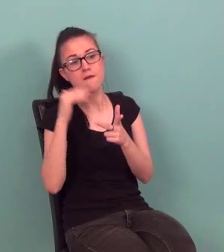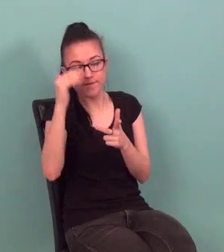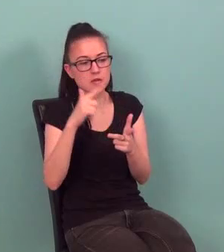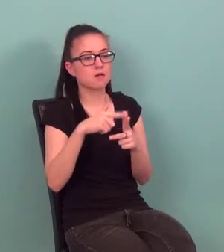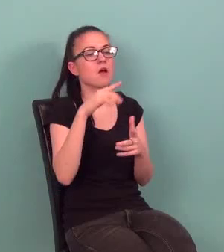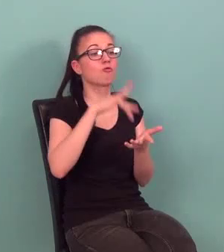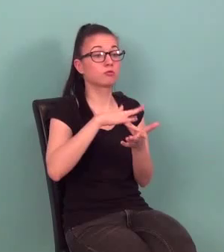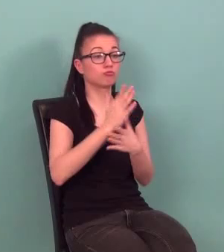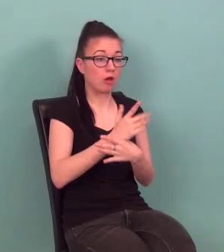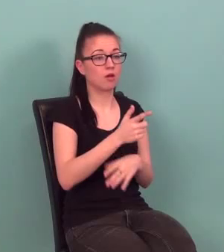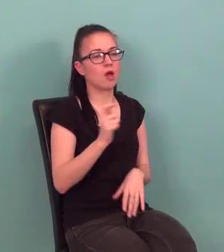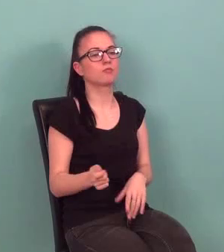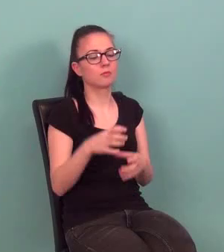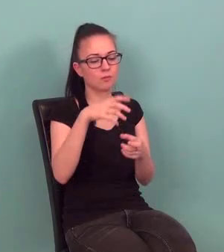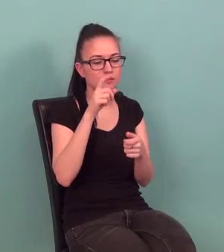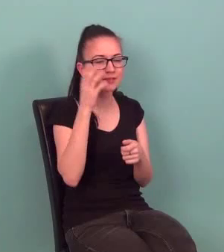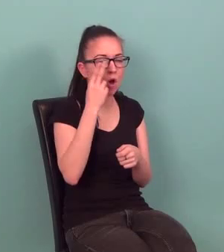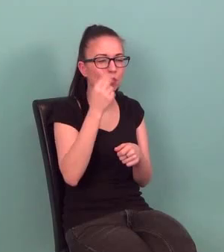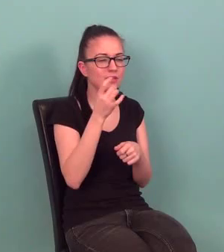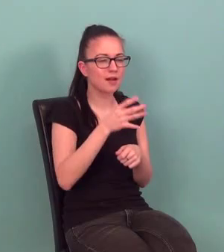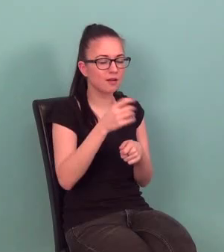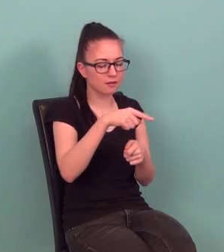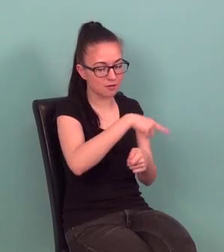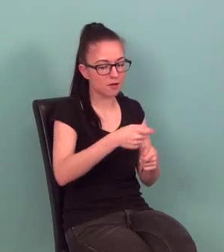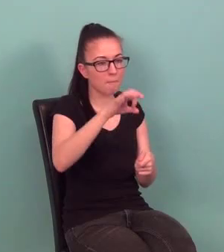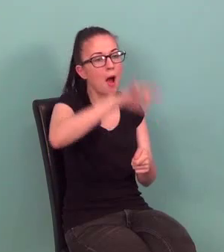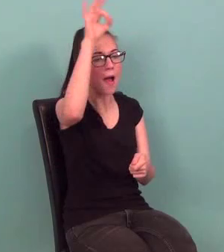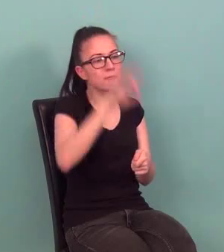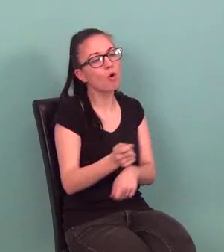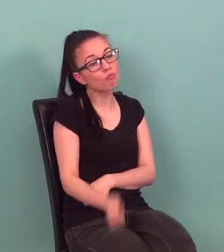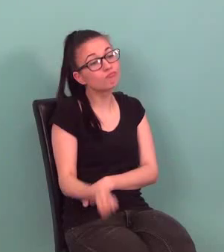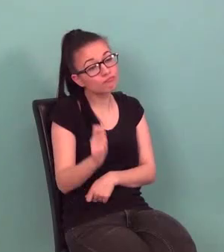Środkowy, ten średni, bawi się grą z czasów komunizmu - odbija piłeczkę rakietką.